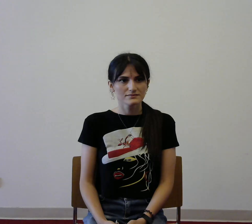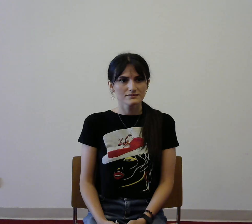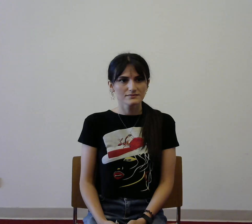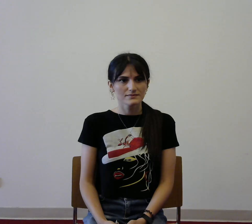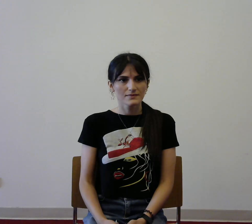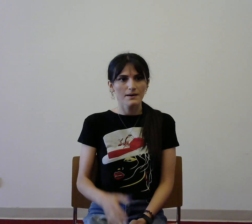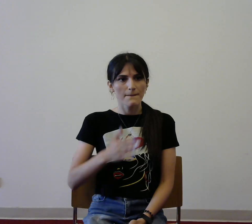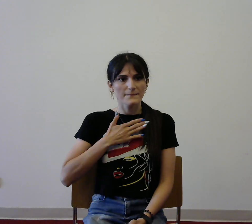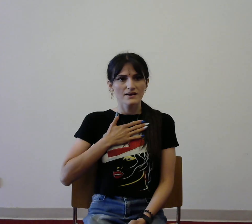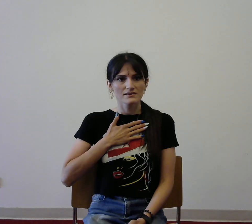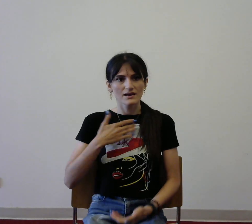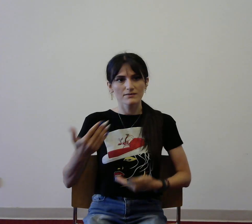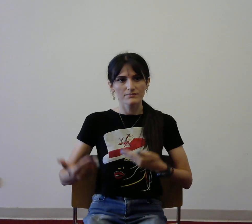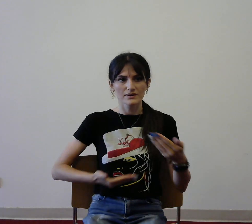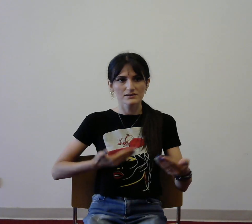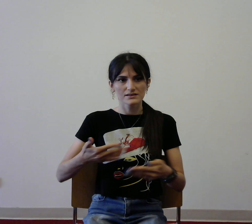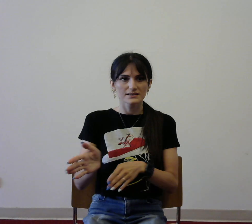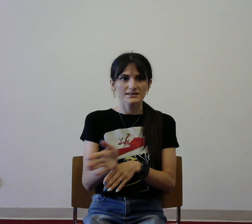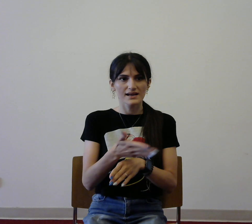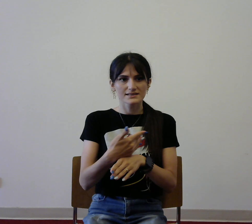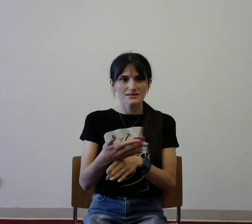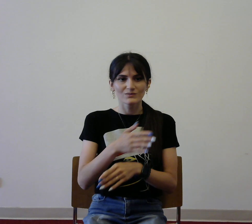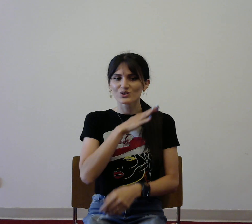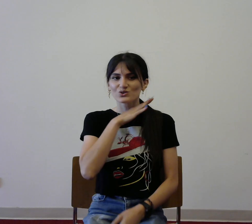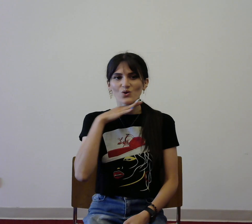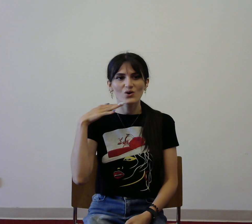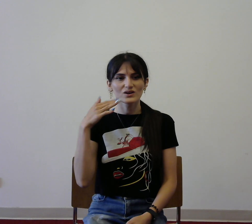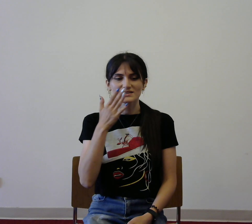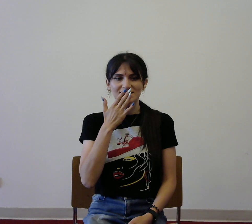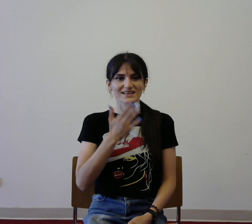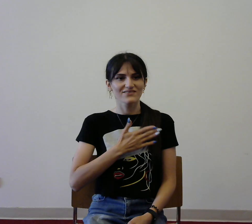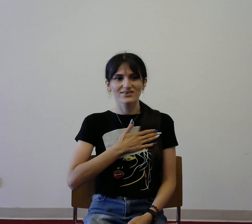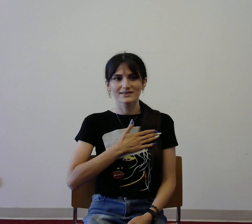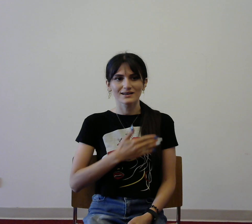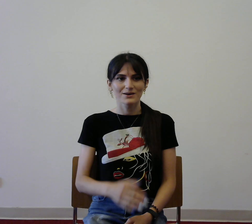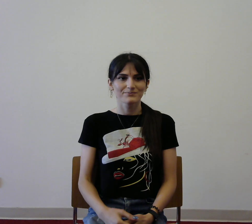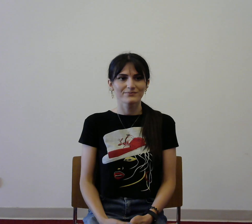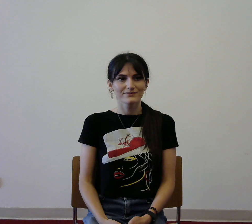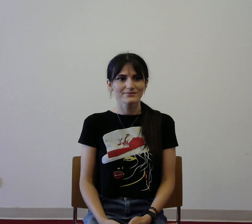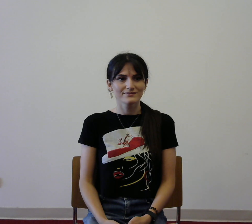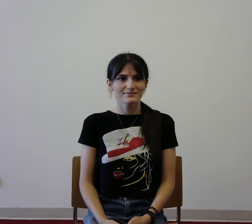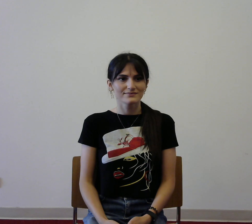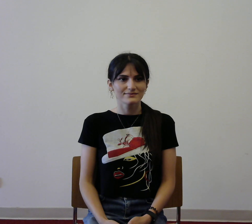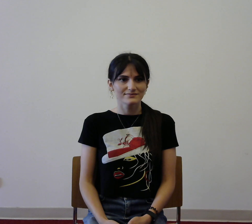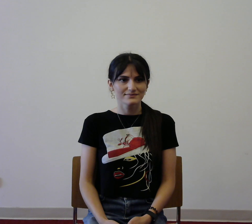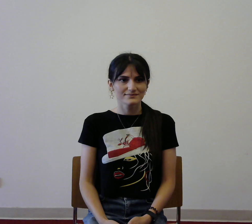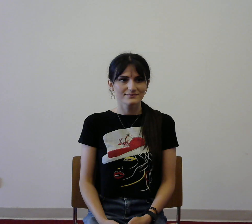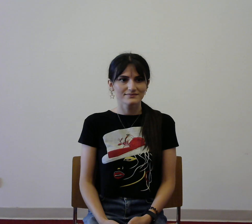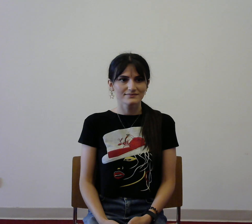Mən piyada gəzməyi çox sevirəm